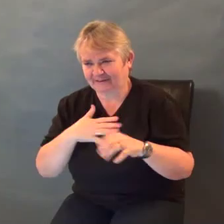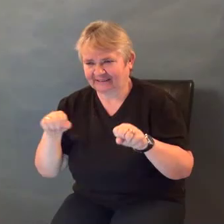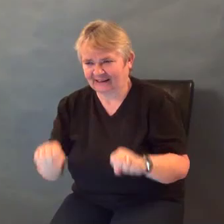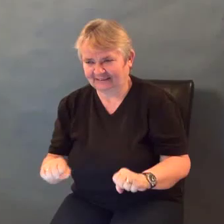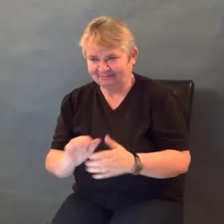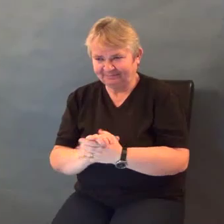Jestem zajęta.